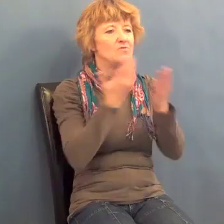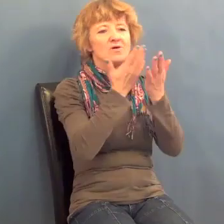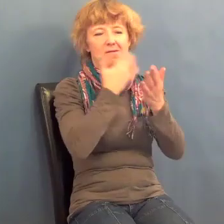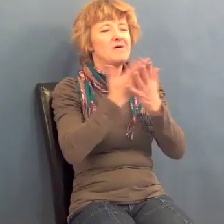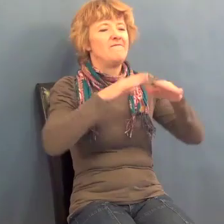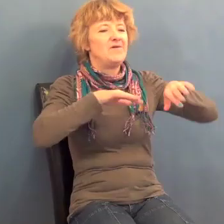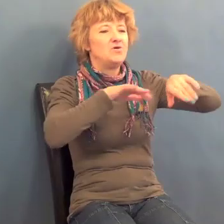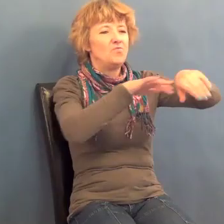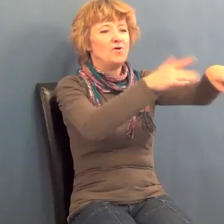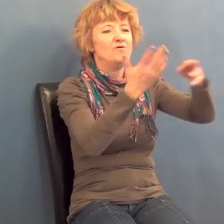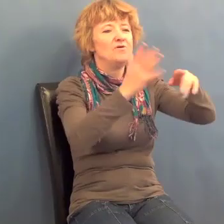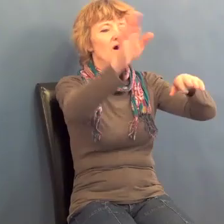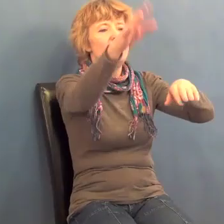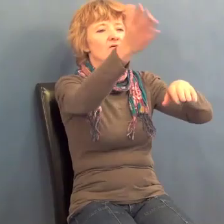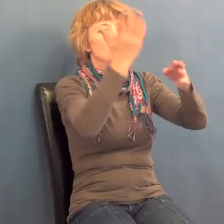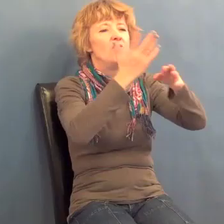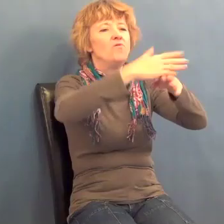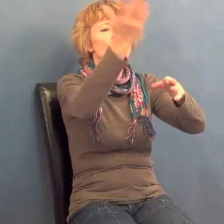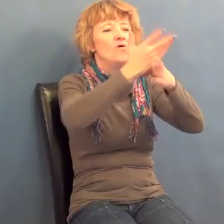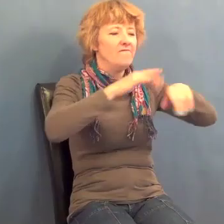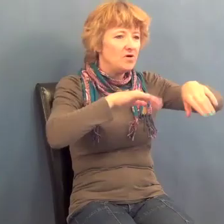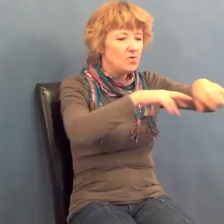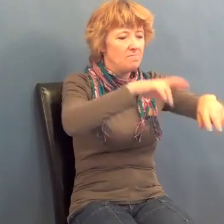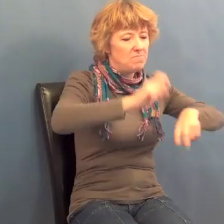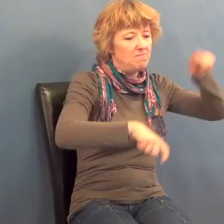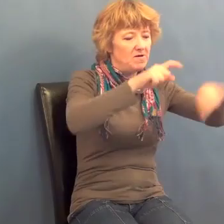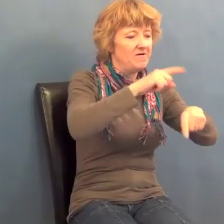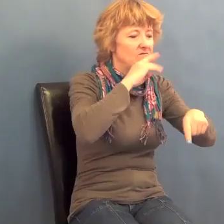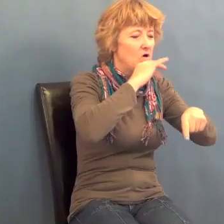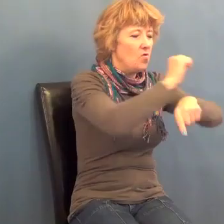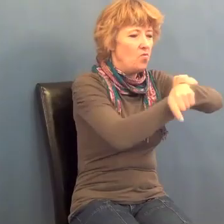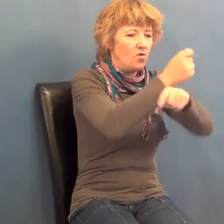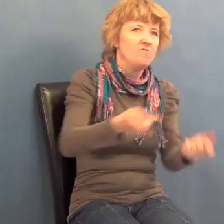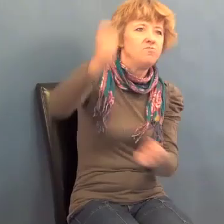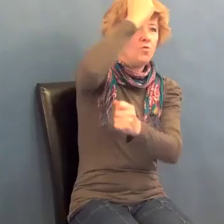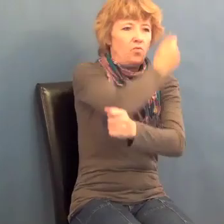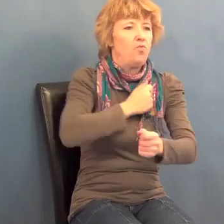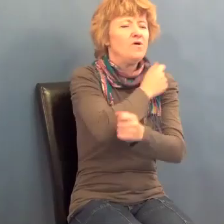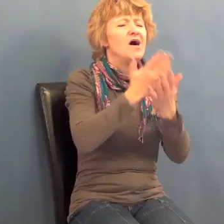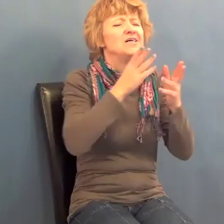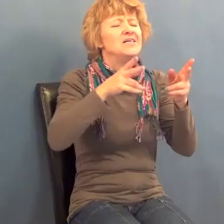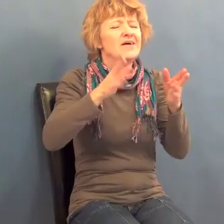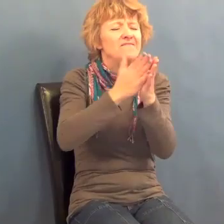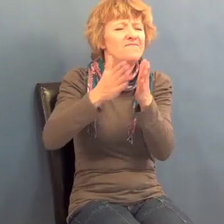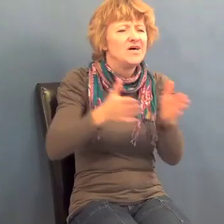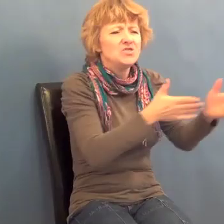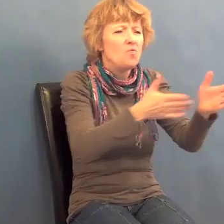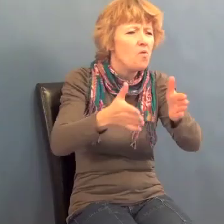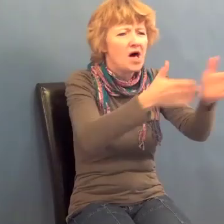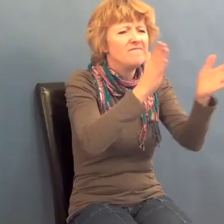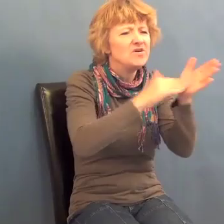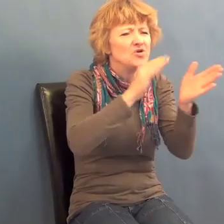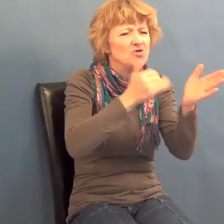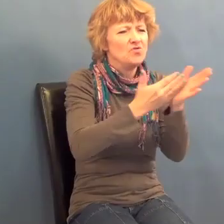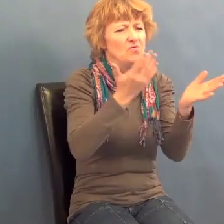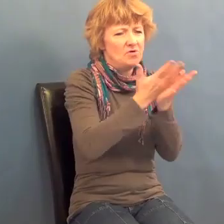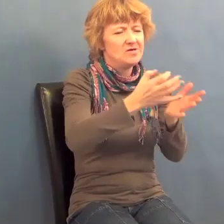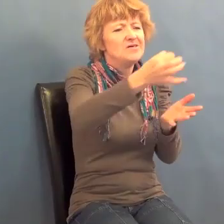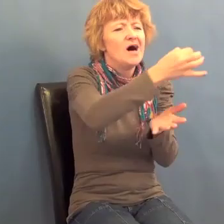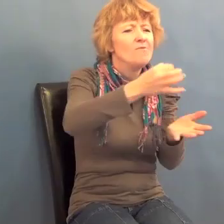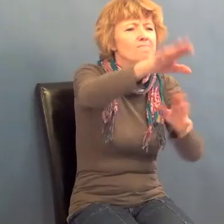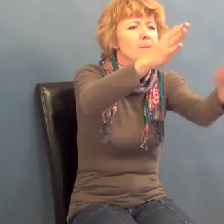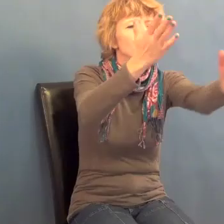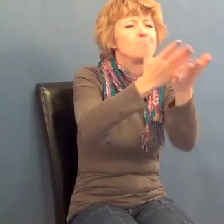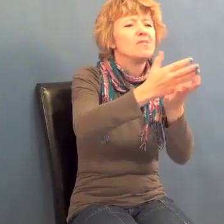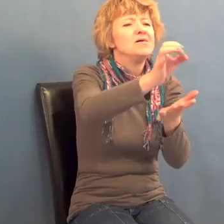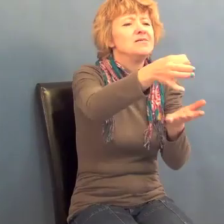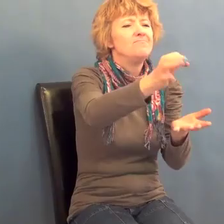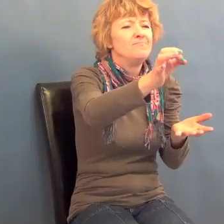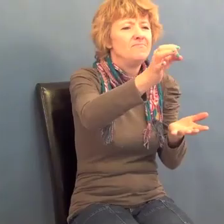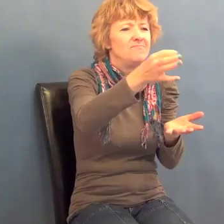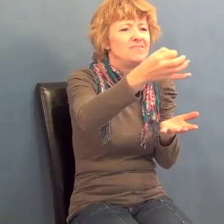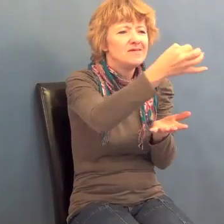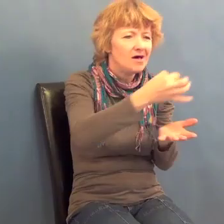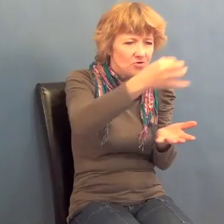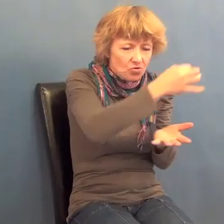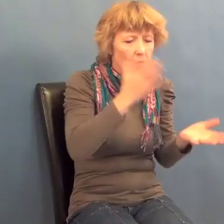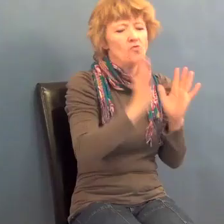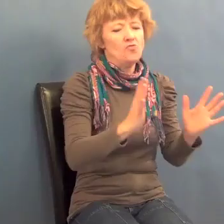Dlaczego nie ma, bo tylko konie wchodzą tylko do rzeki i się kąpią, albo do stawu albo do zwykłego jeziora.